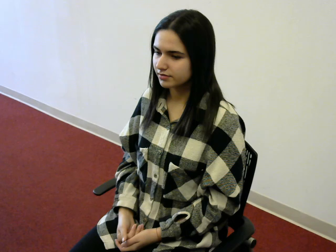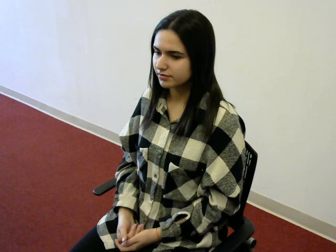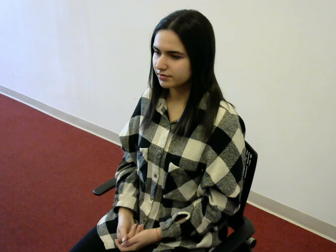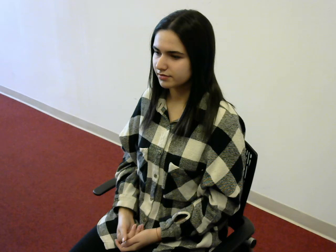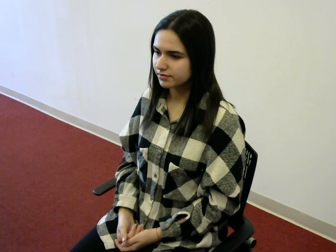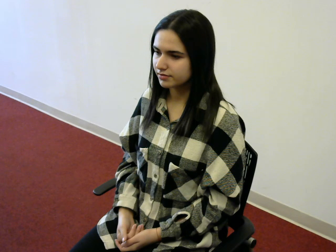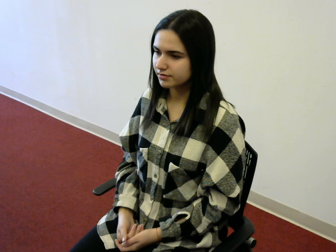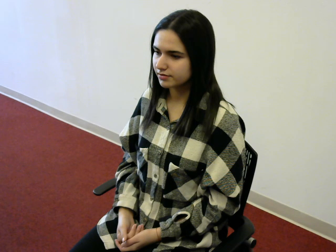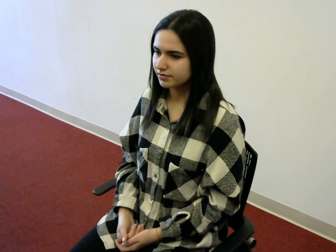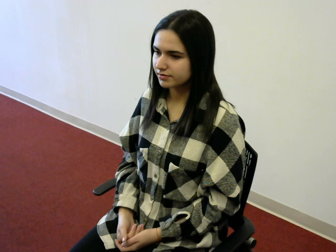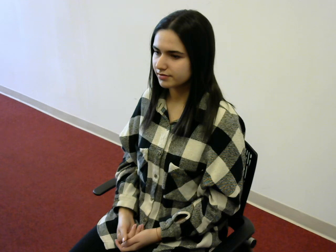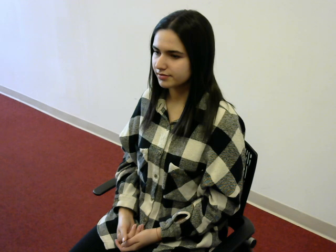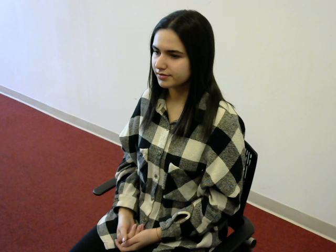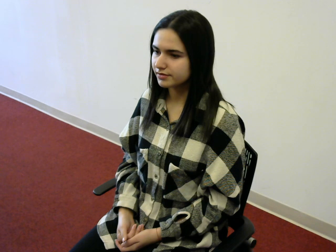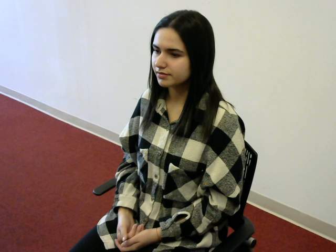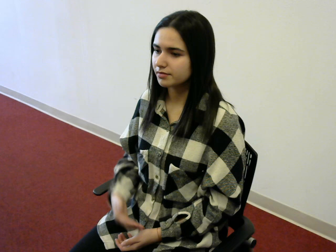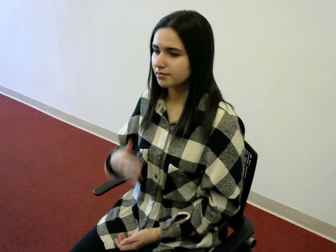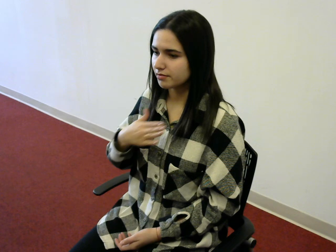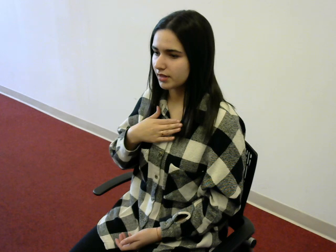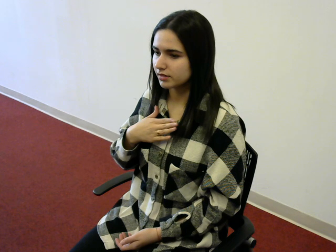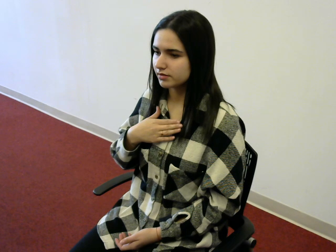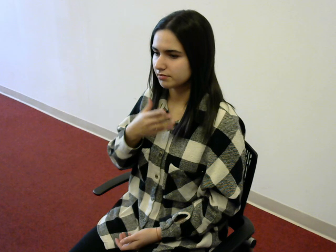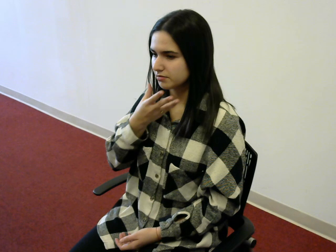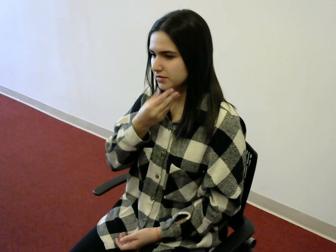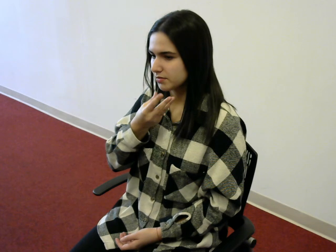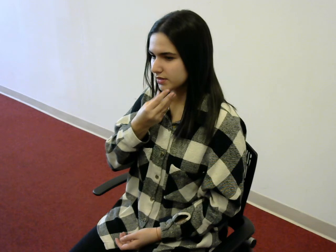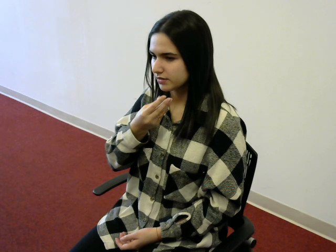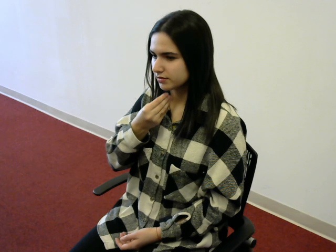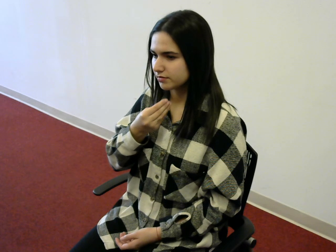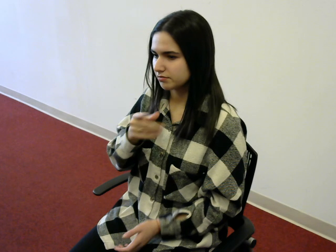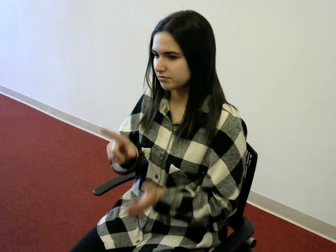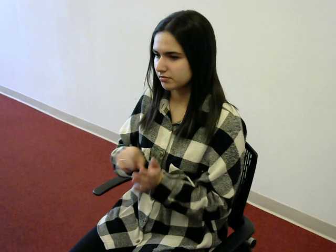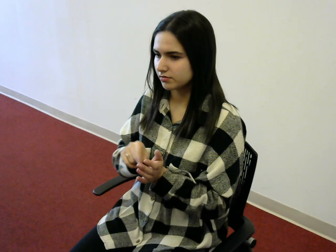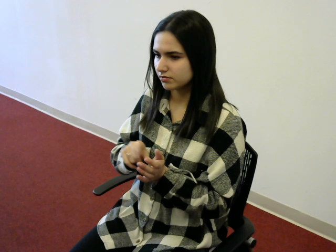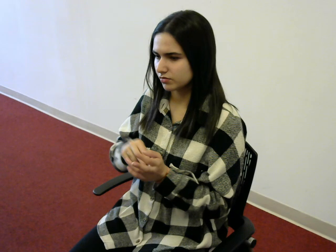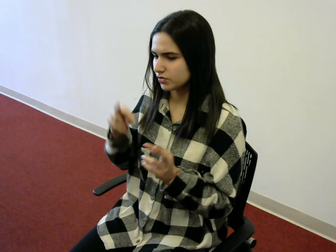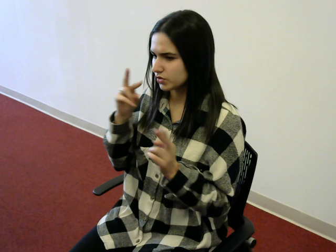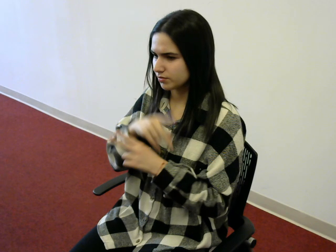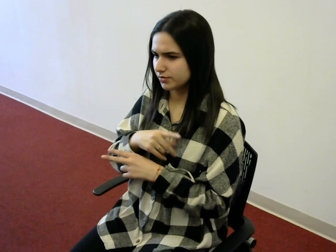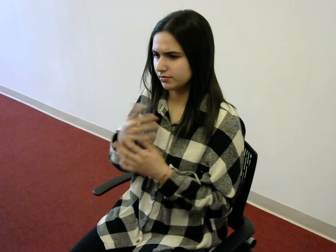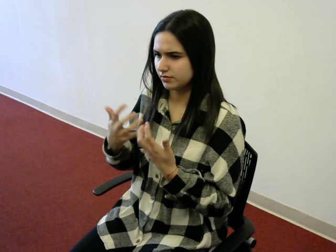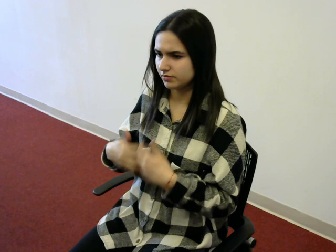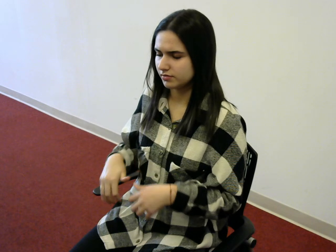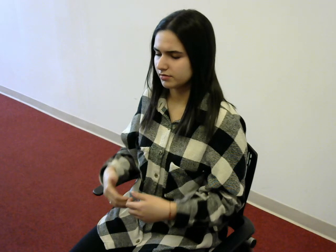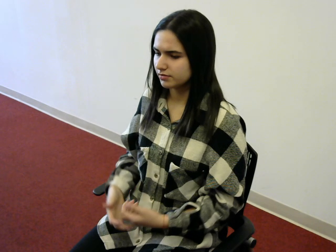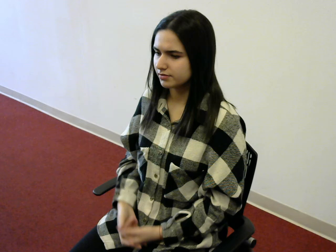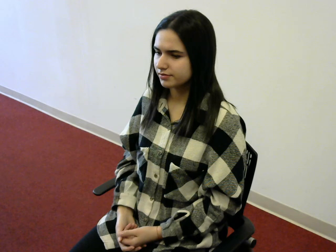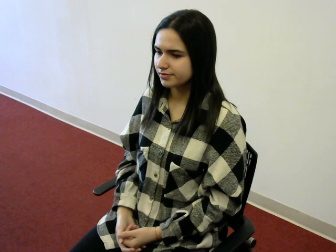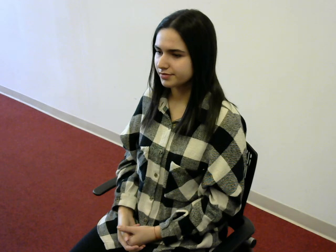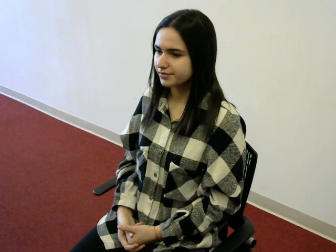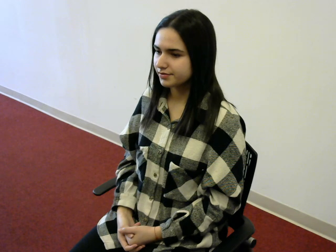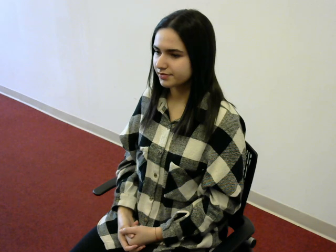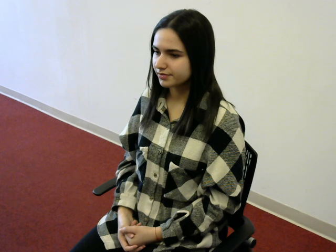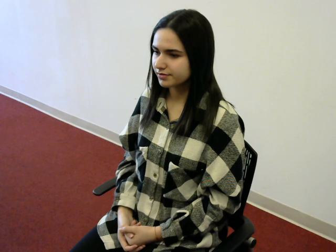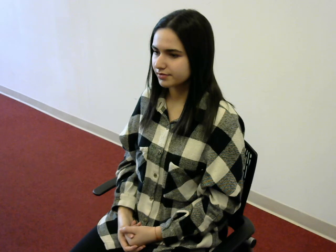Mənim babamın pensiyasını səhv hesablayıblar